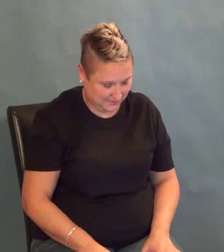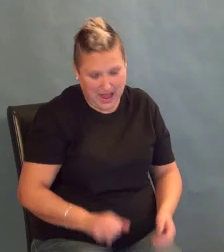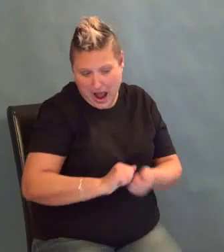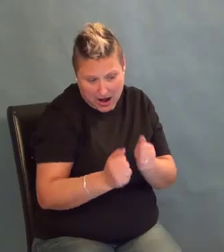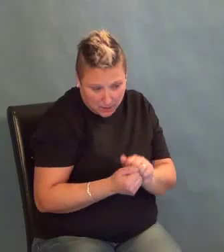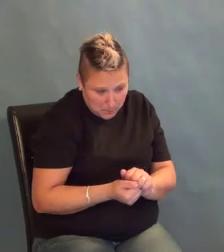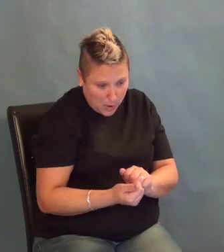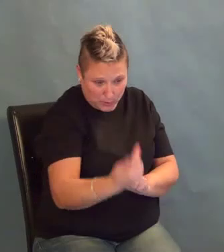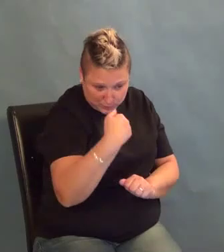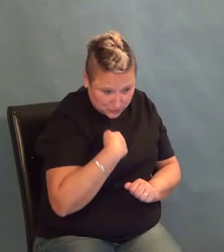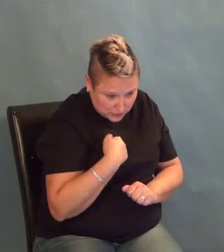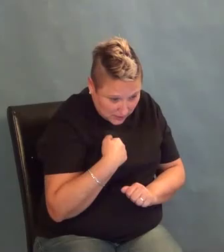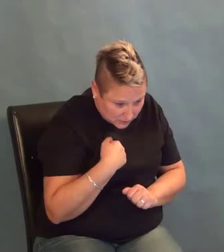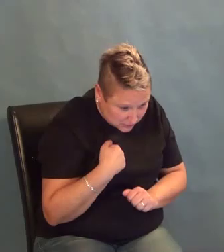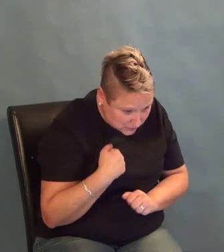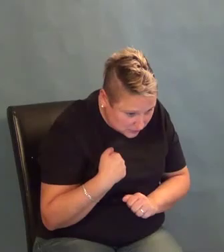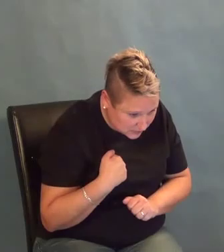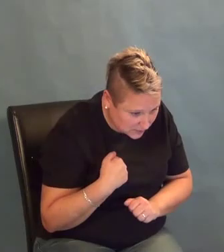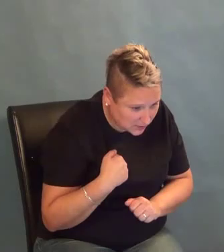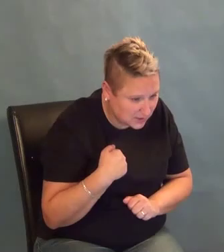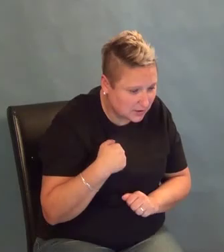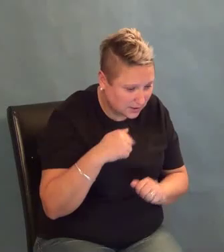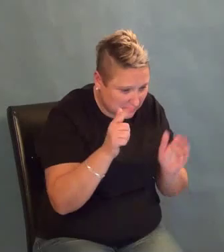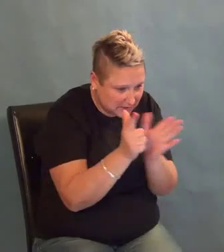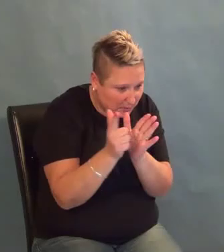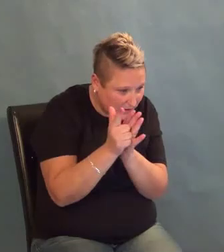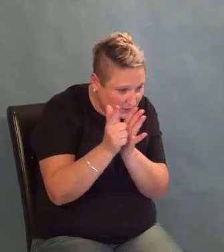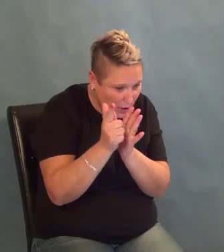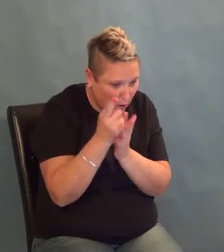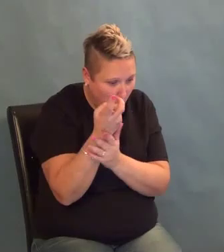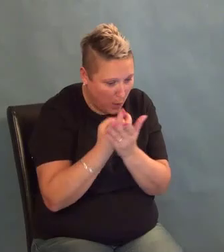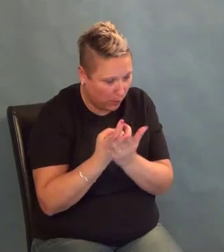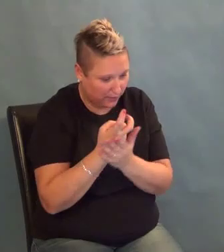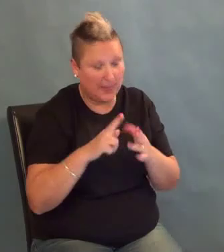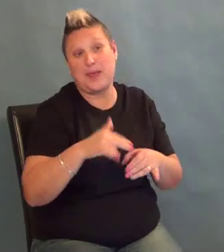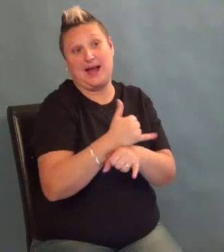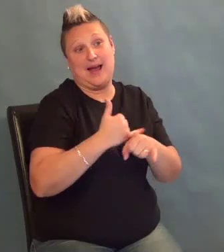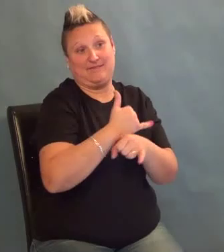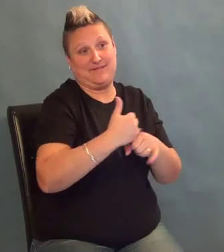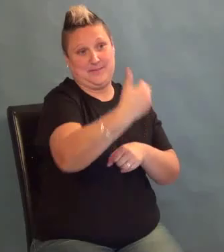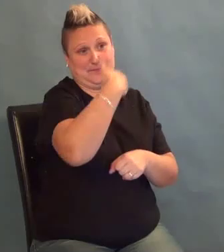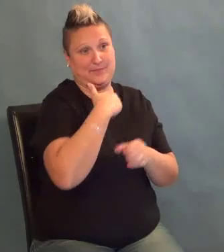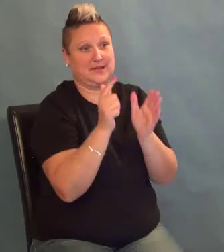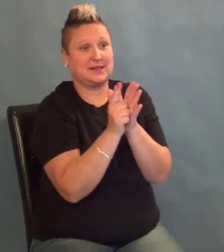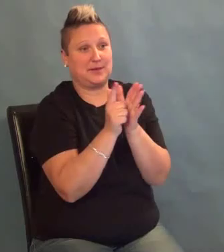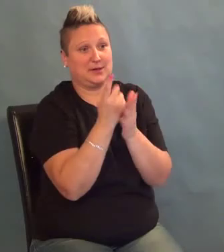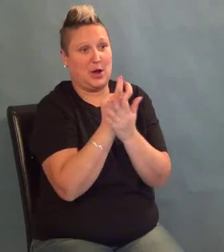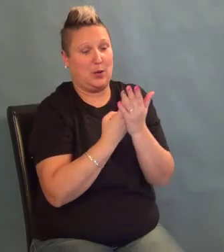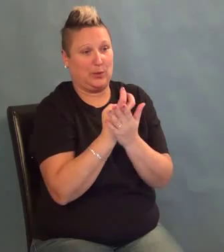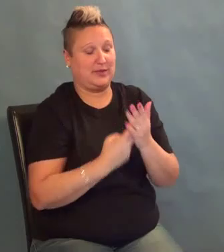Albo przyjdź do mnie na kawę siedemnastego lutego.